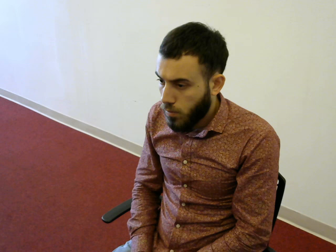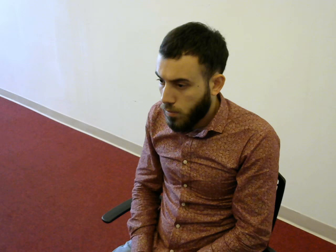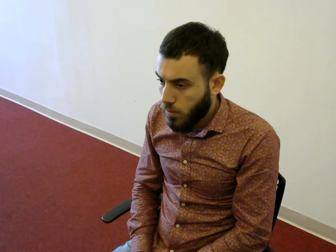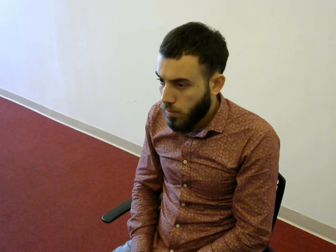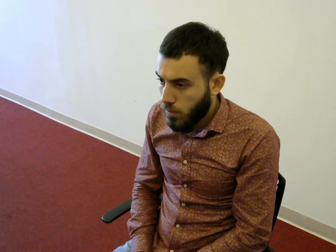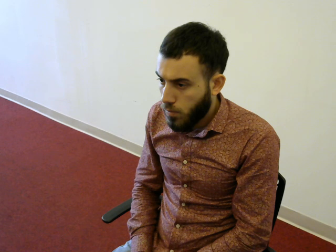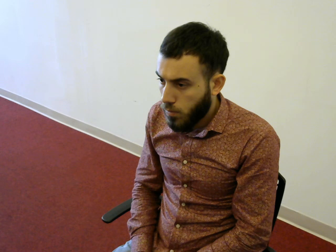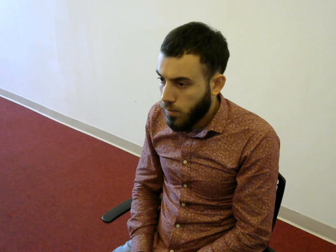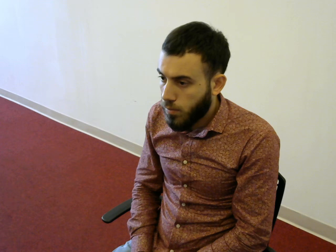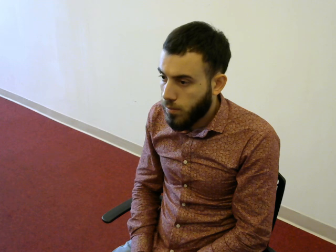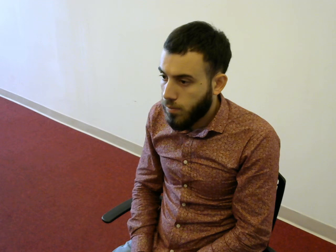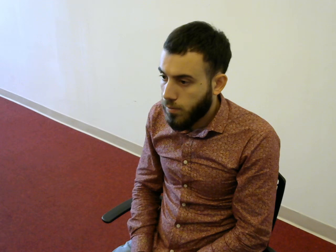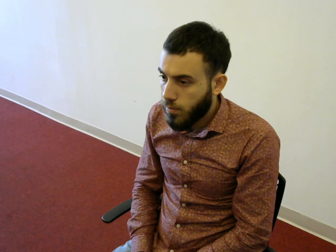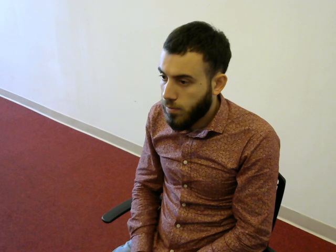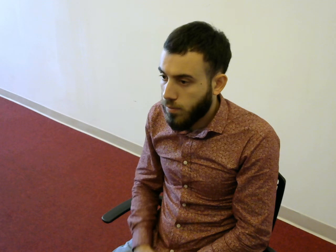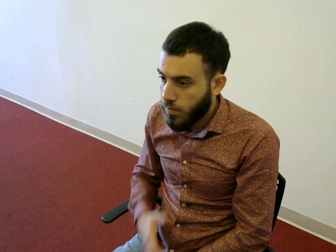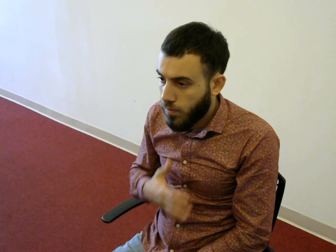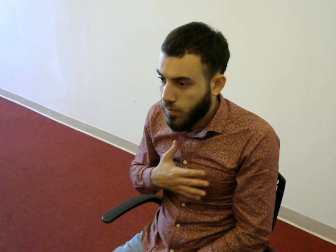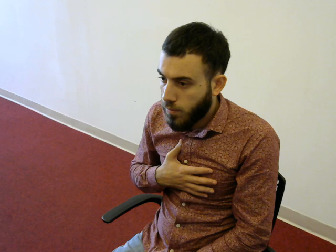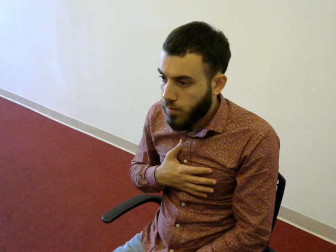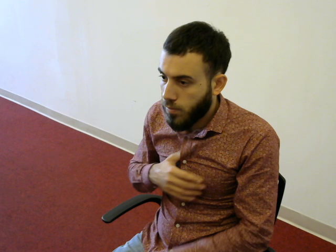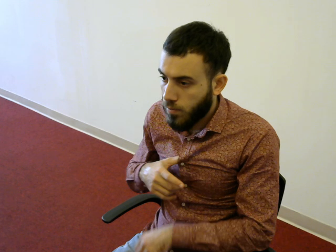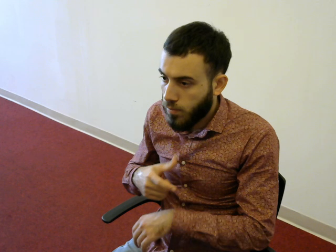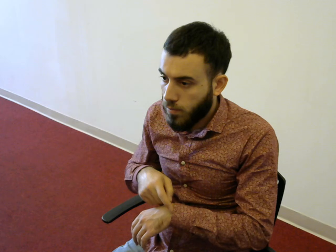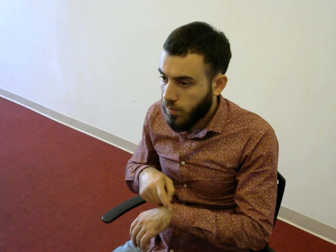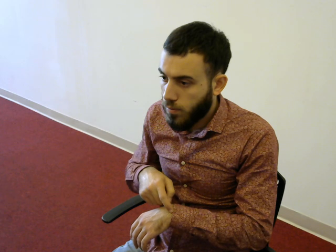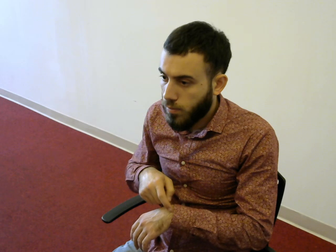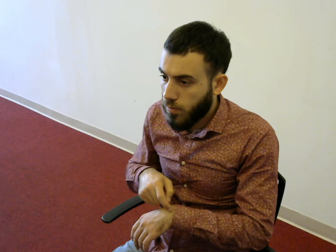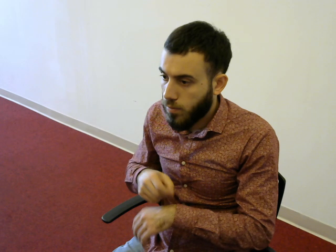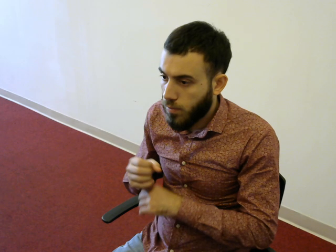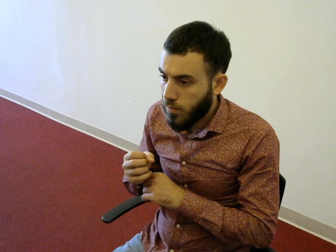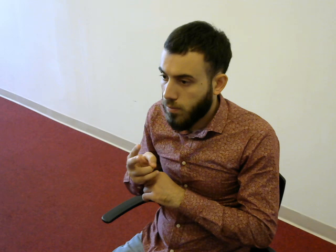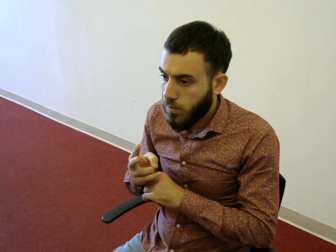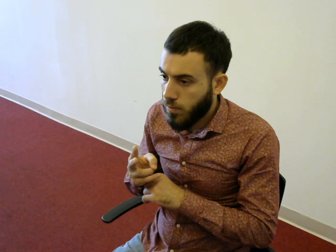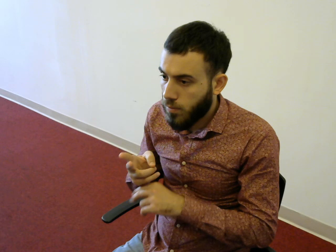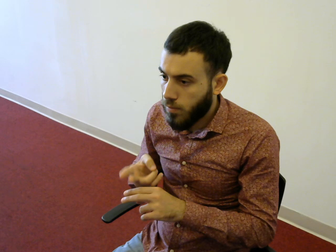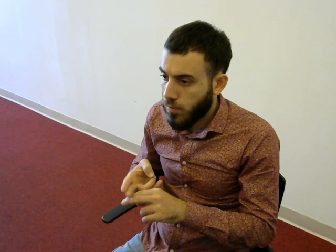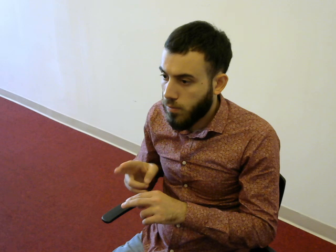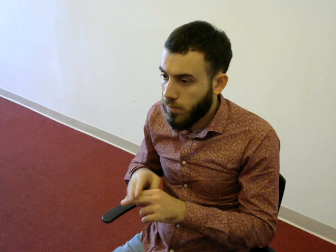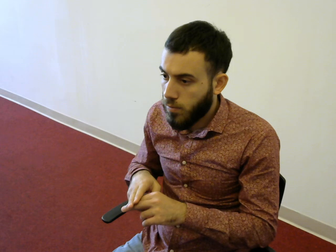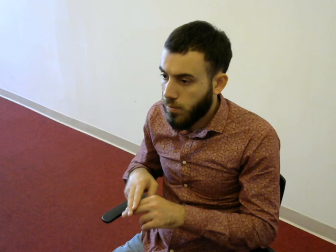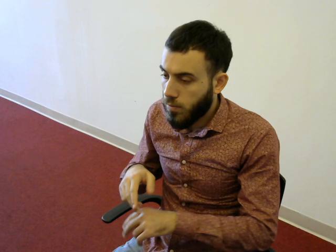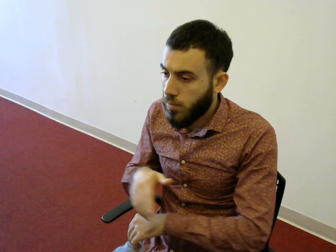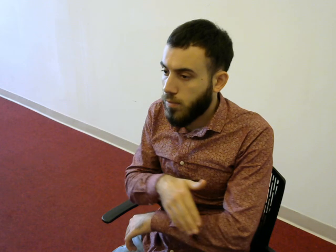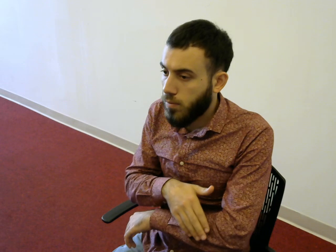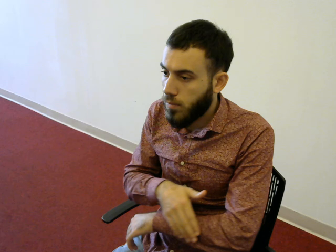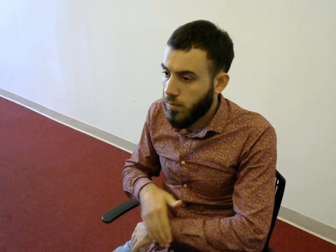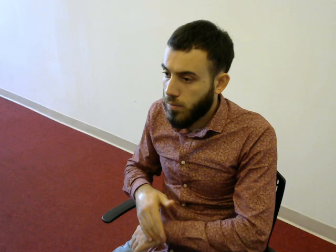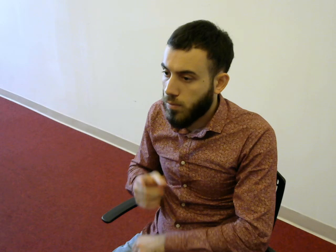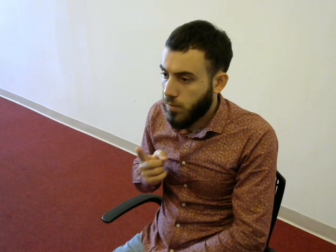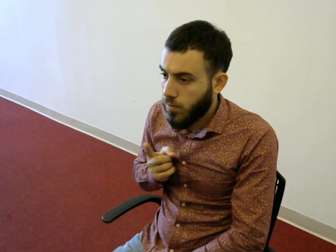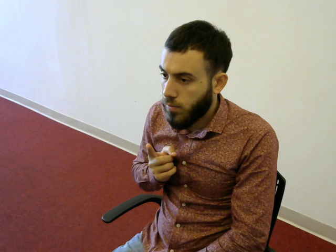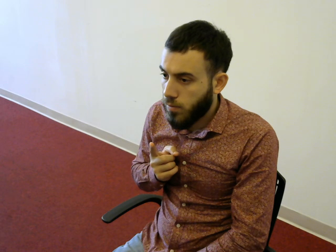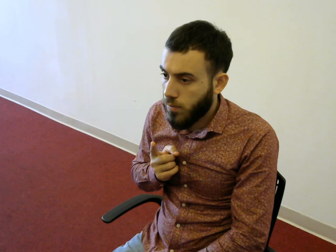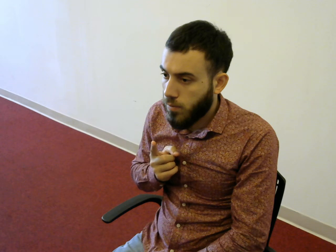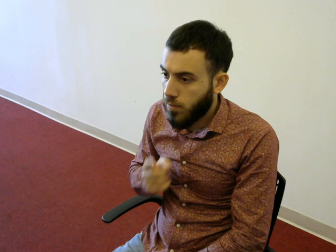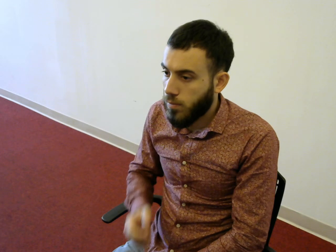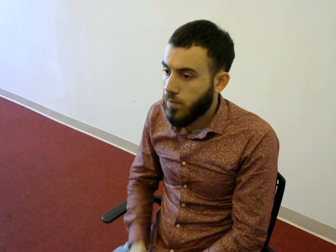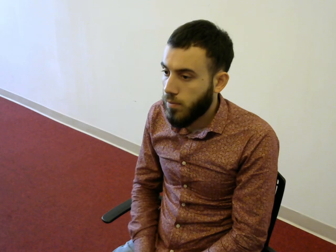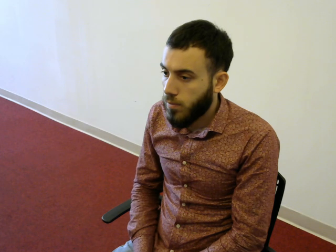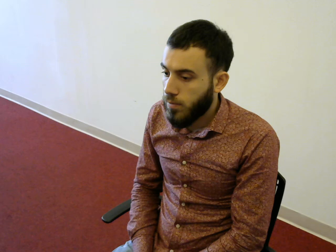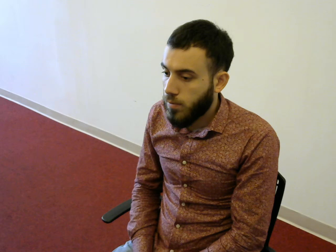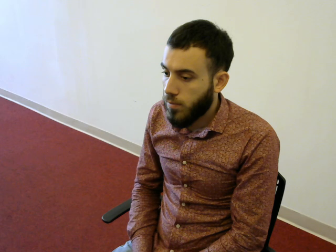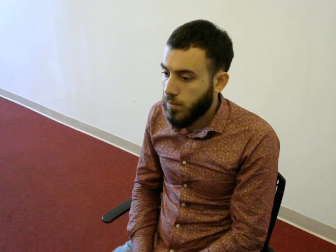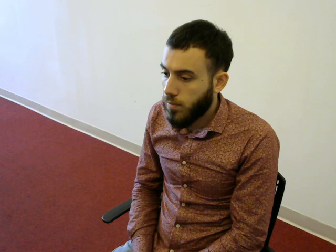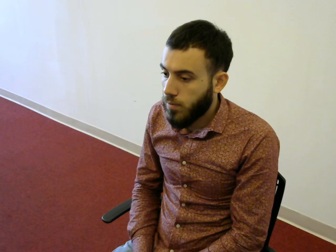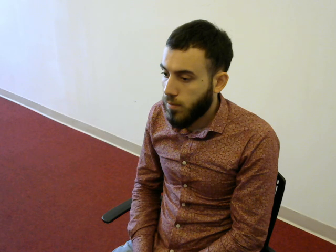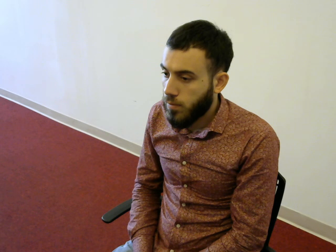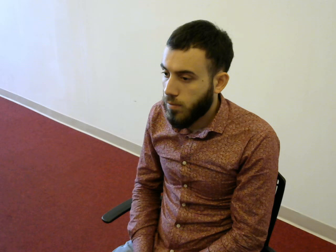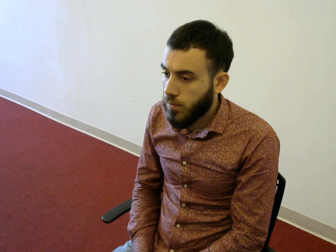Mən saat 12-də bu ünvanda olmalıyam